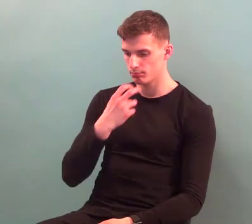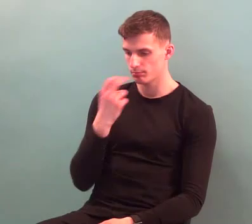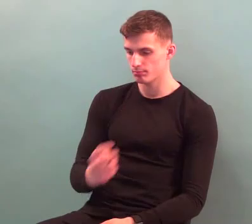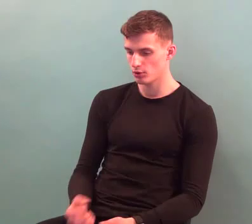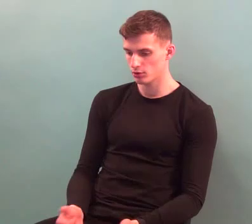Prąd.